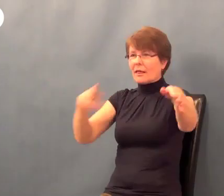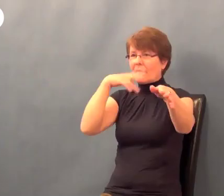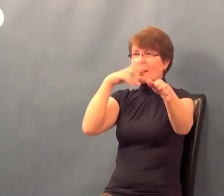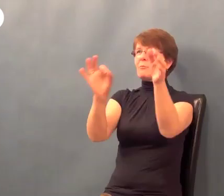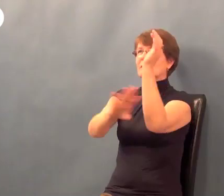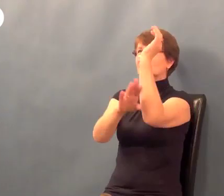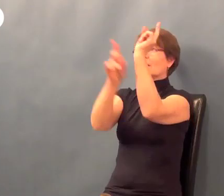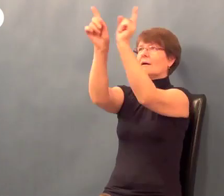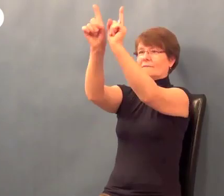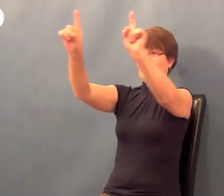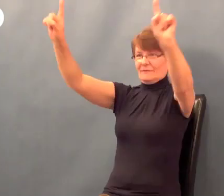Drzewo, wiesz, takie jak gałęzie.